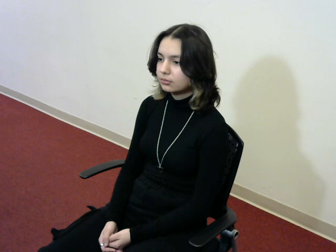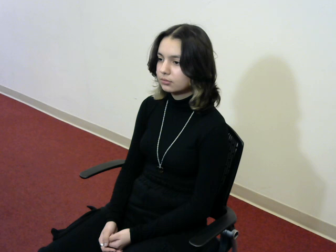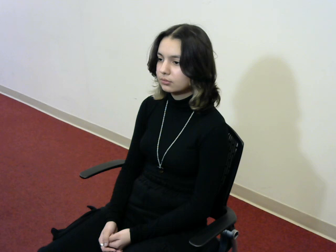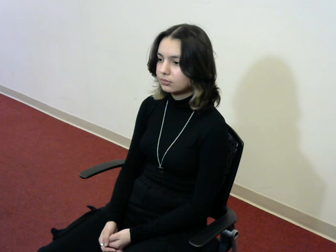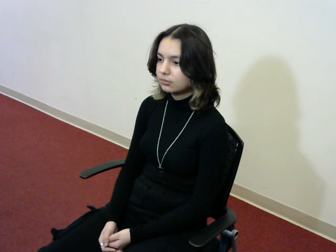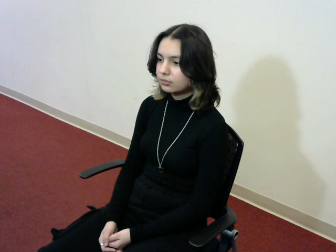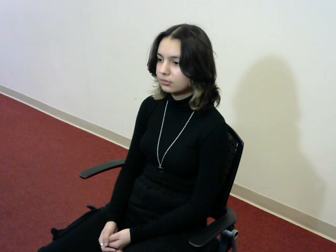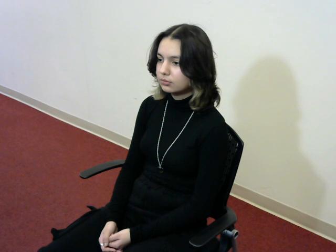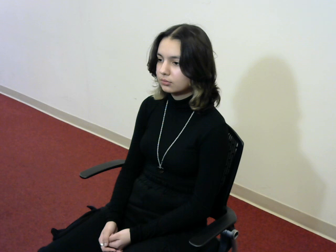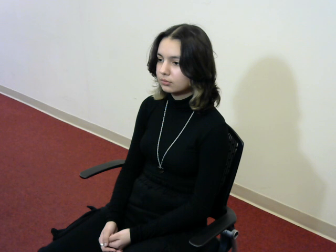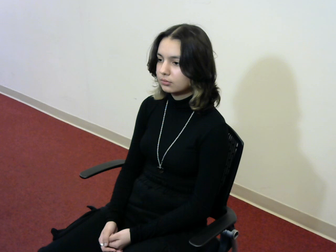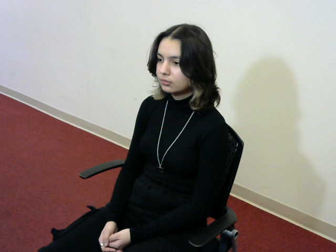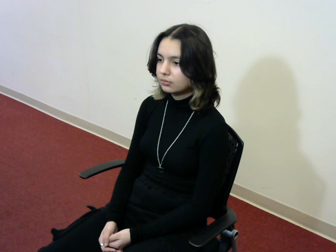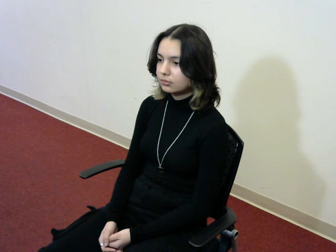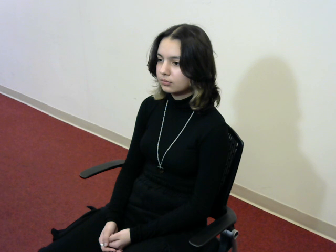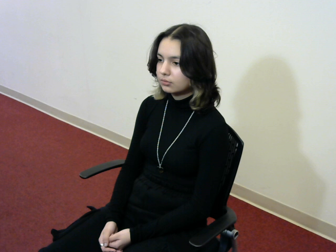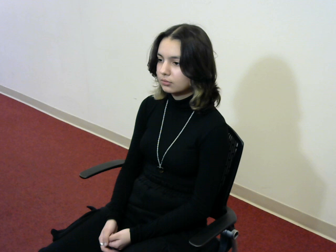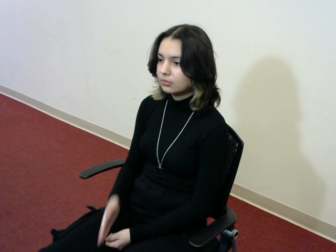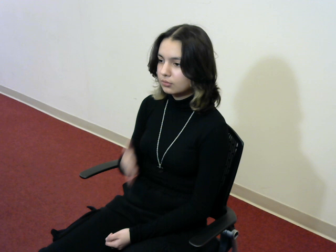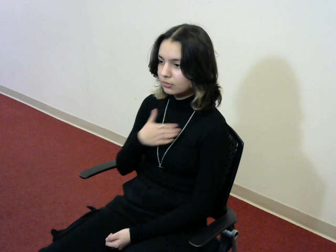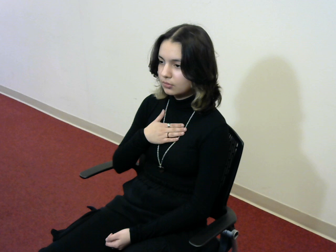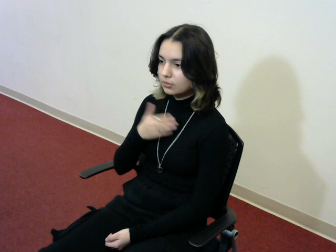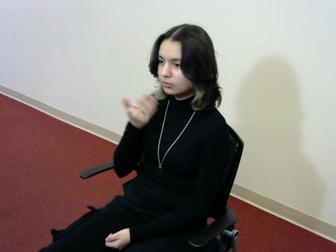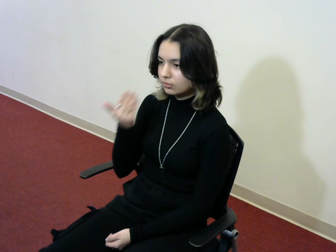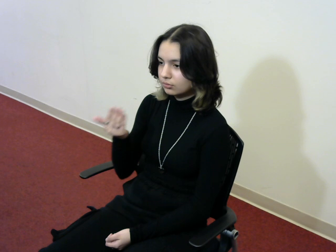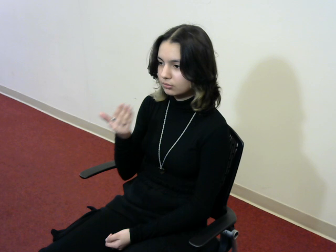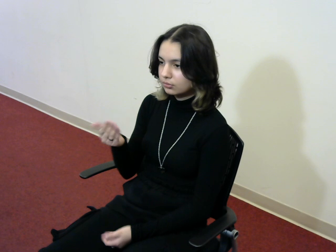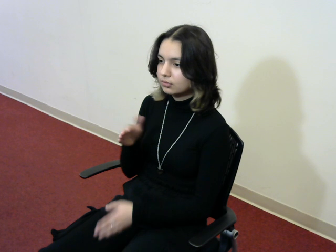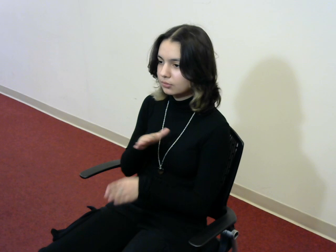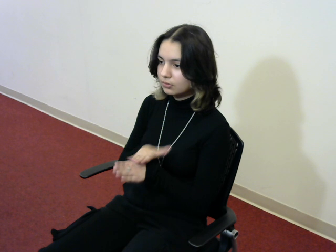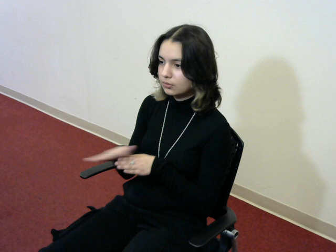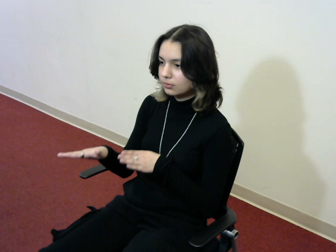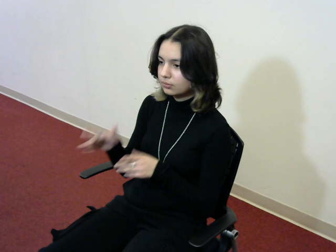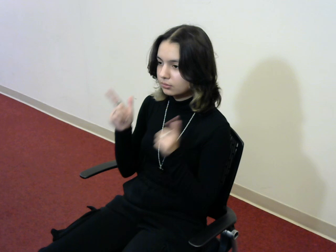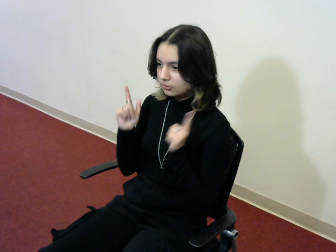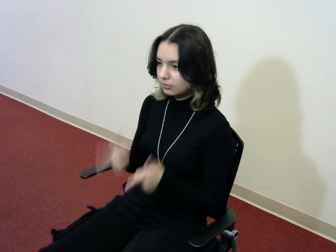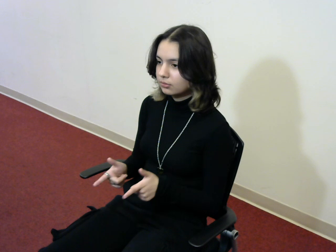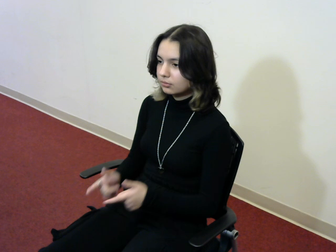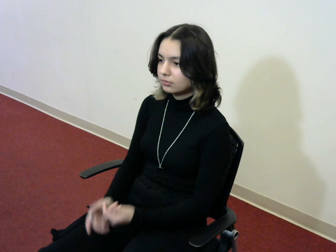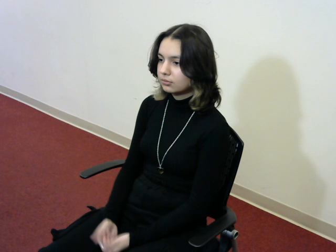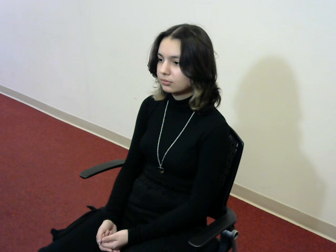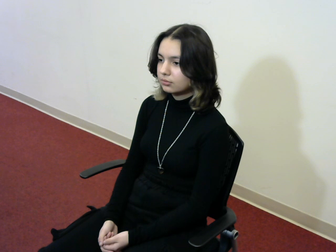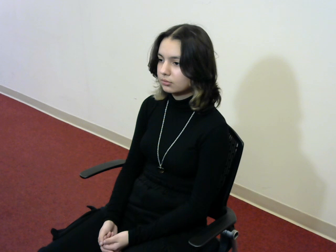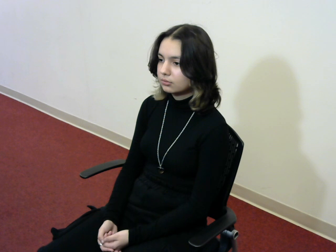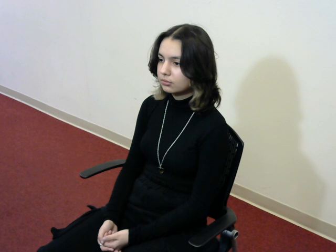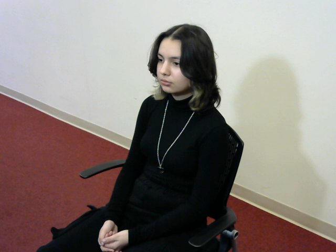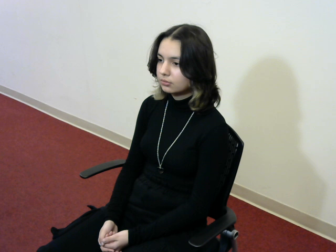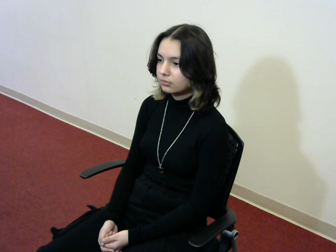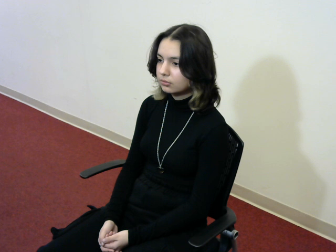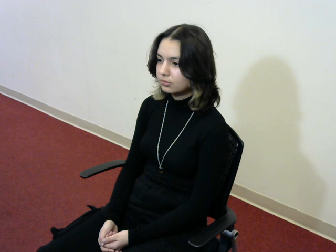Mən sizinlə tamamilə razıyam